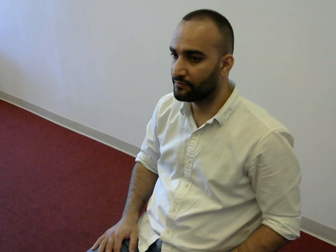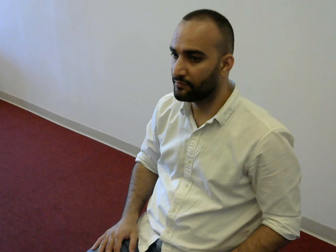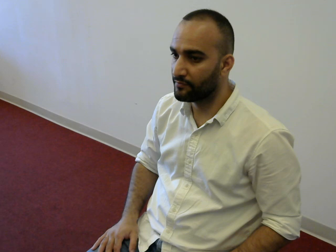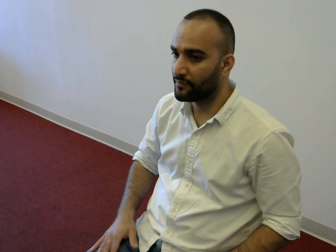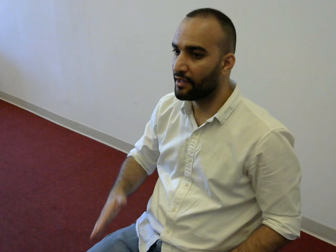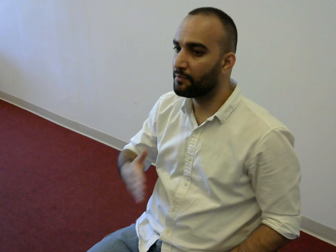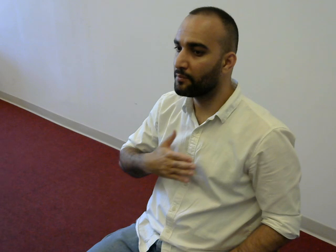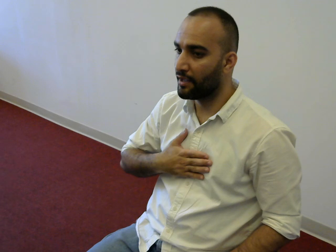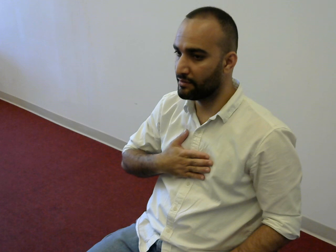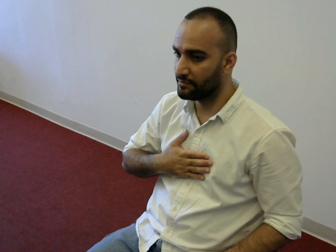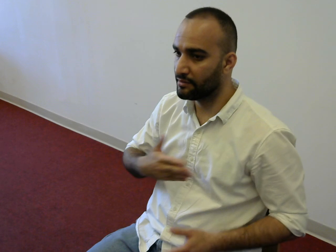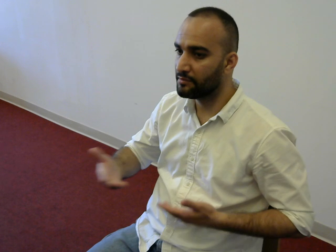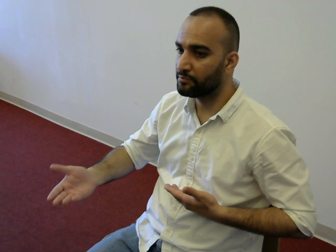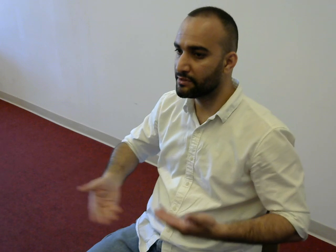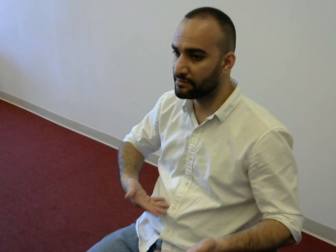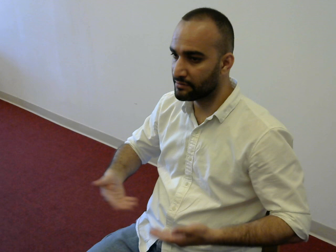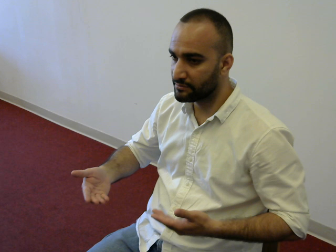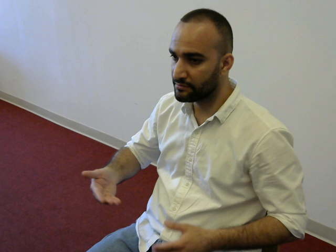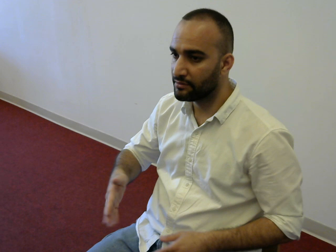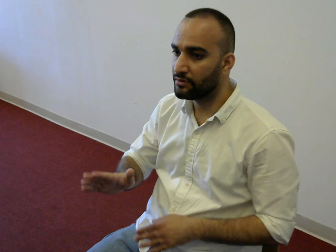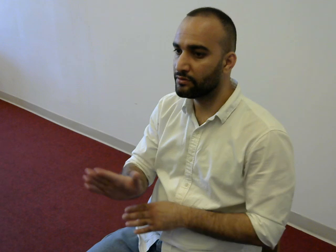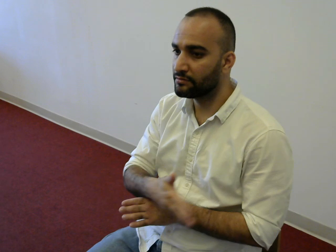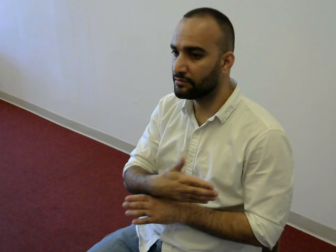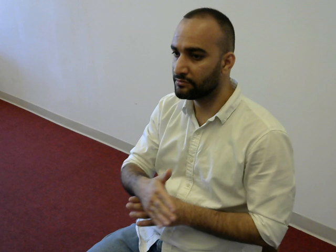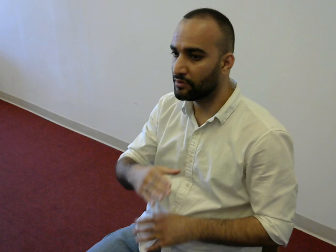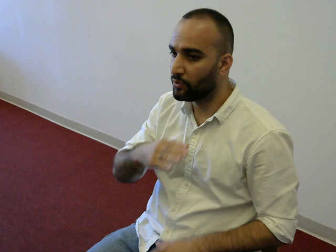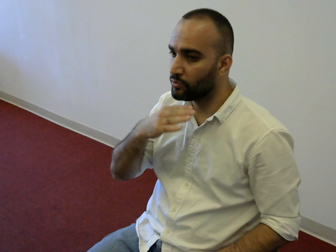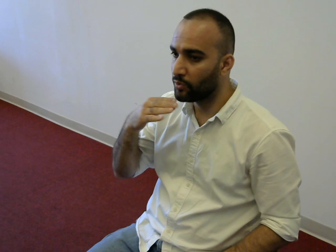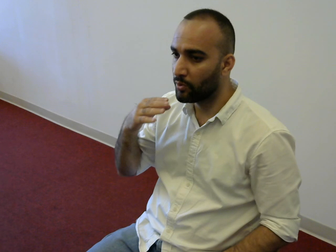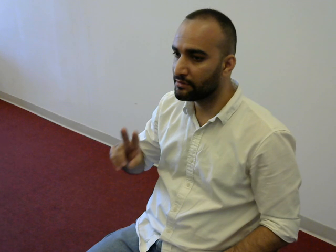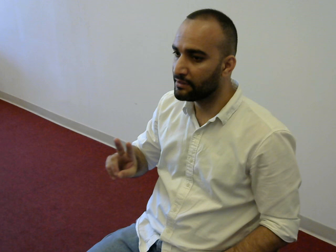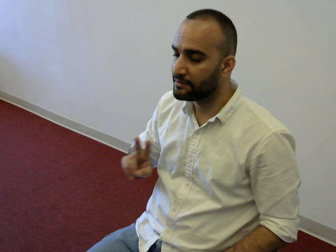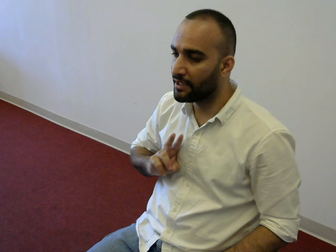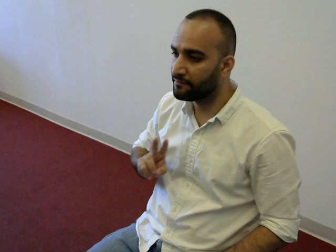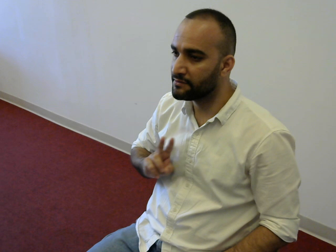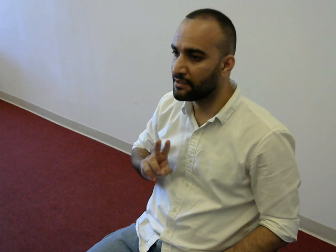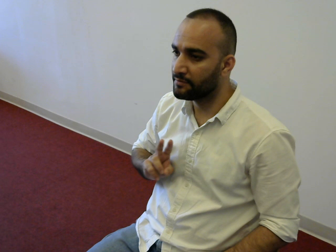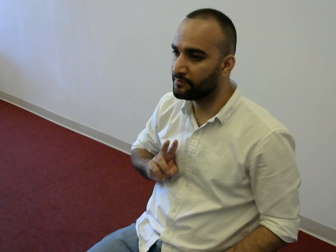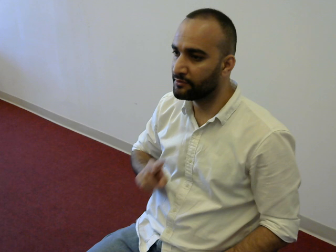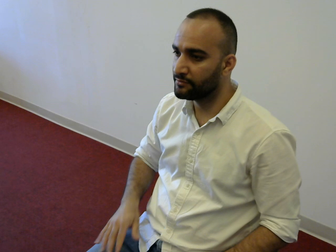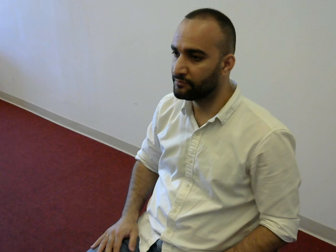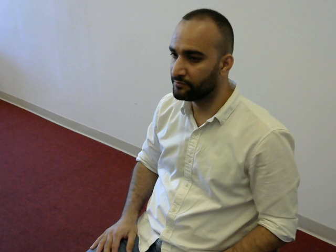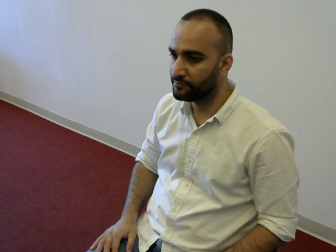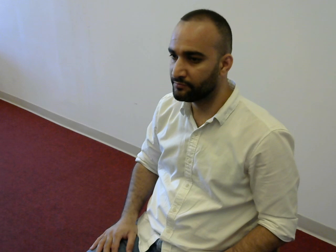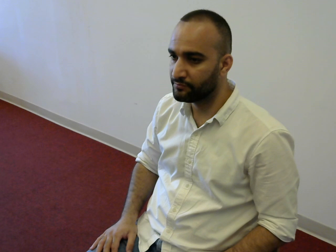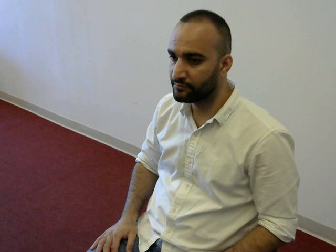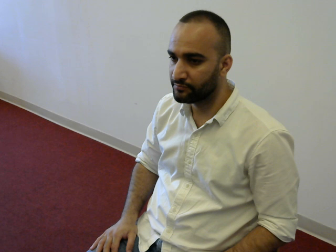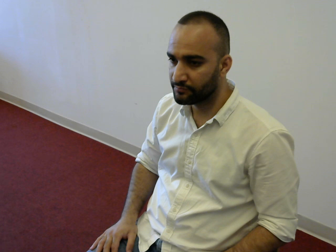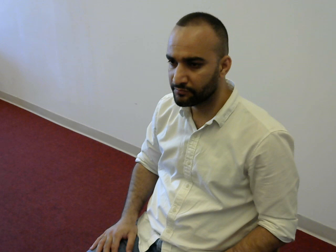Mən piyada gəzməyi çox sevirəm